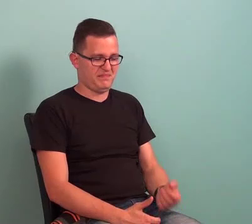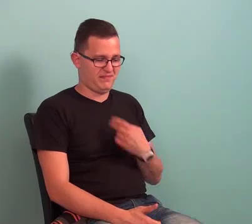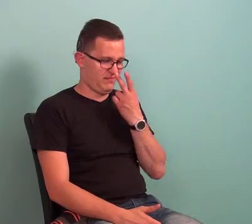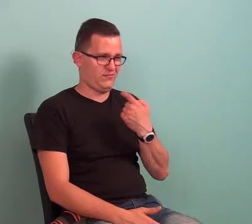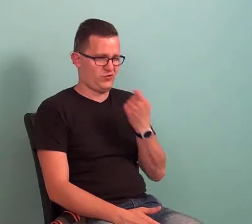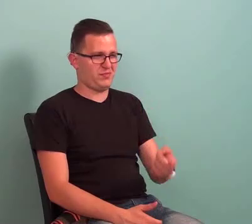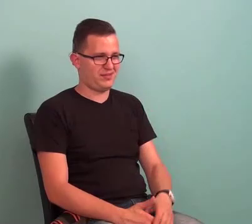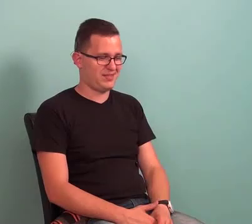Widzę, że to jest śmieszne.